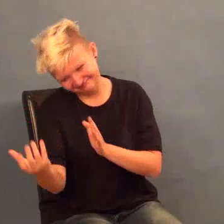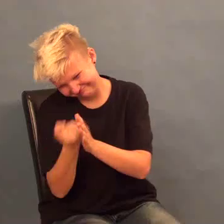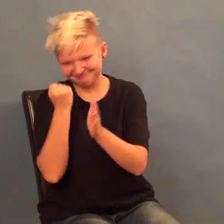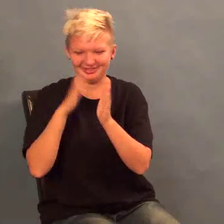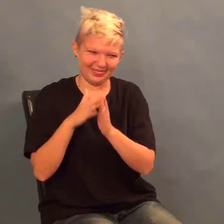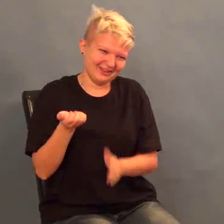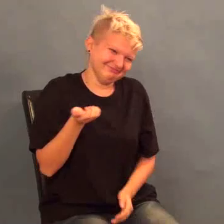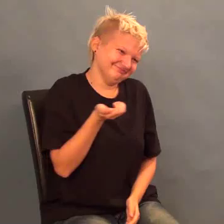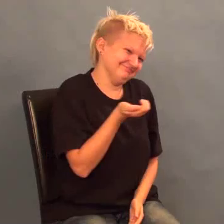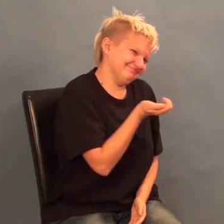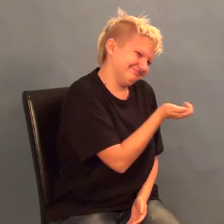Chłopiec niósł żabę na ręku.